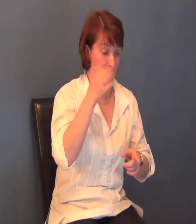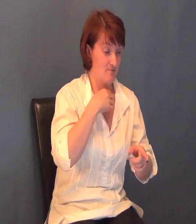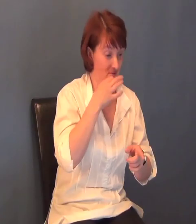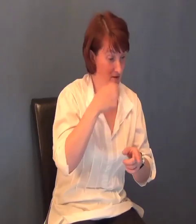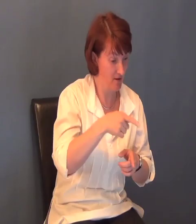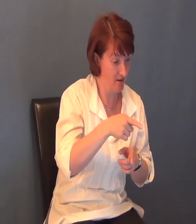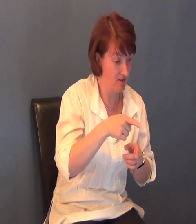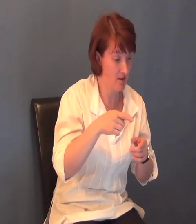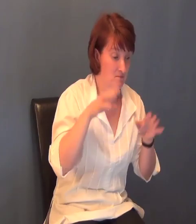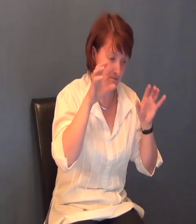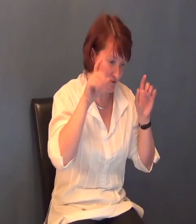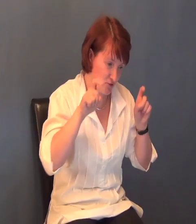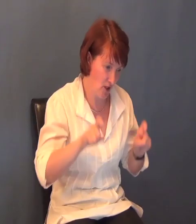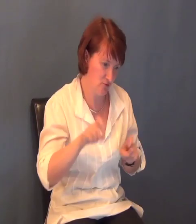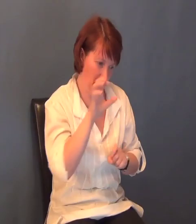On siedzi i ogląda.